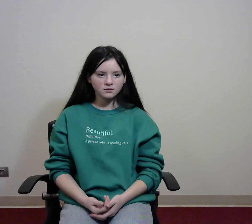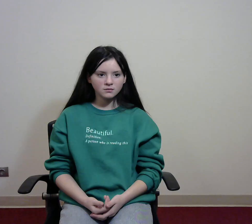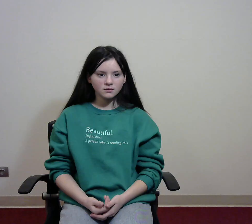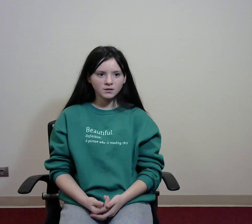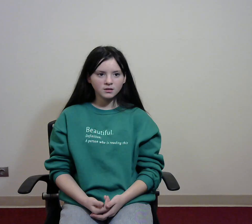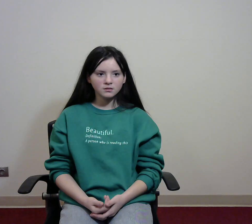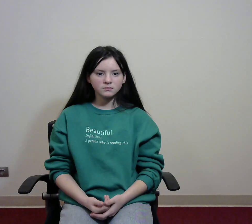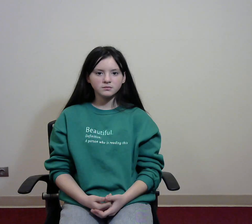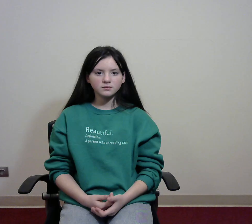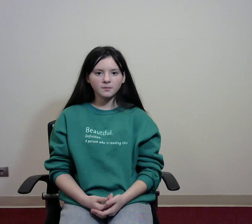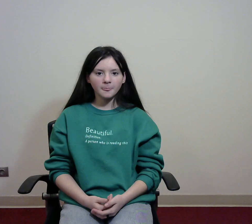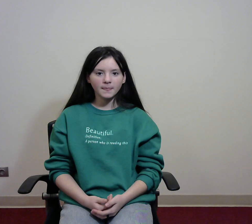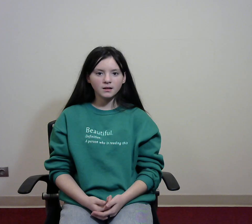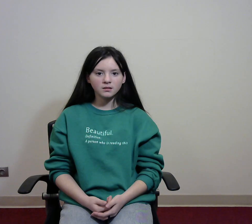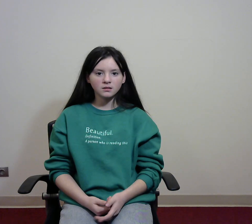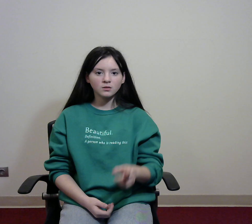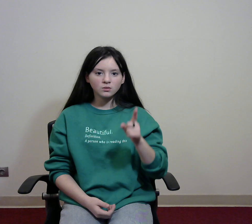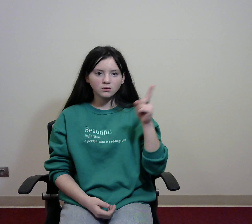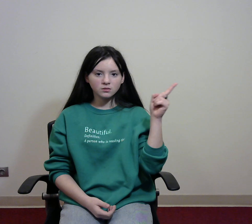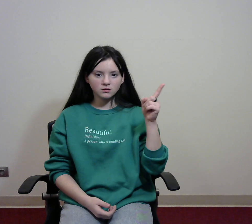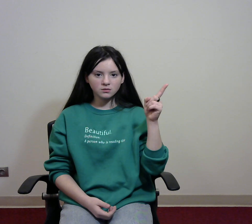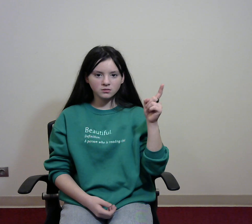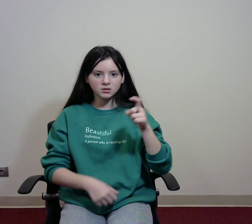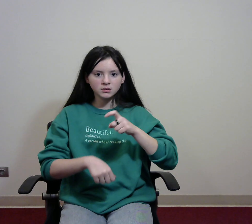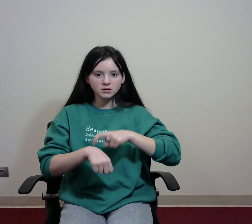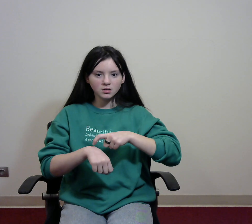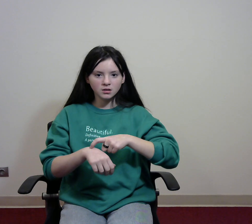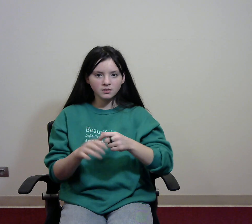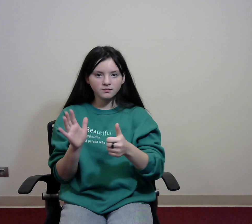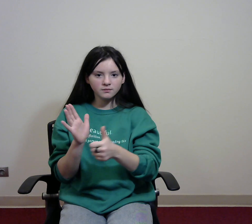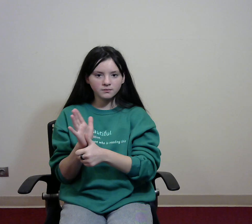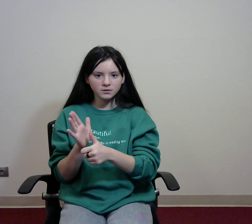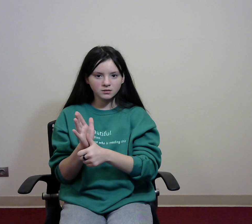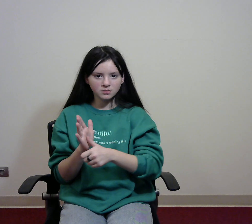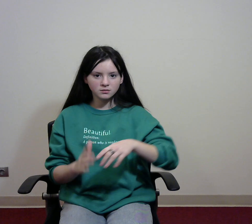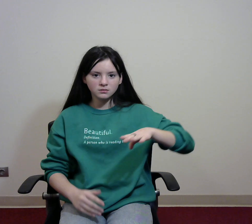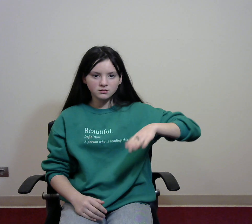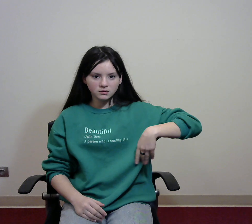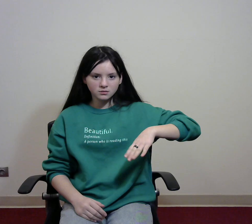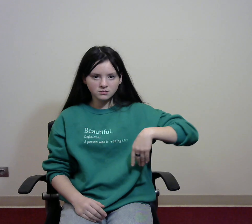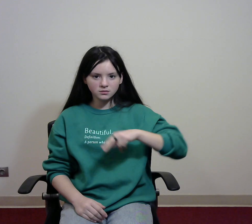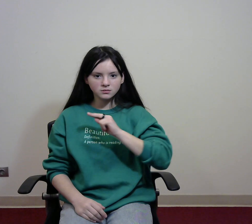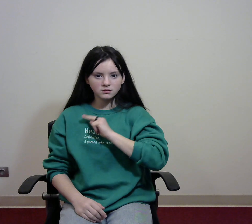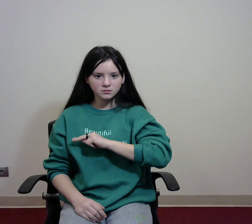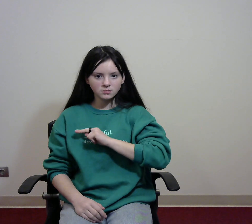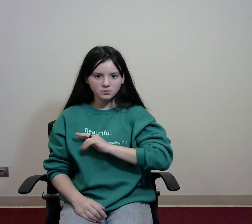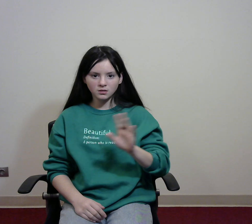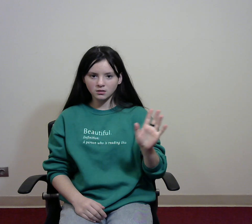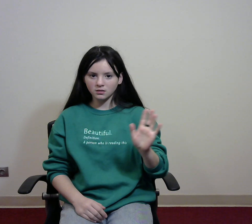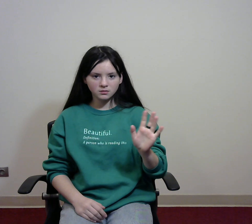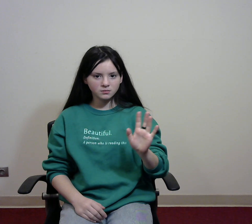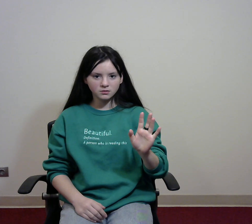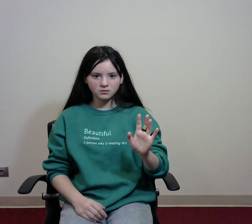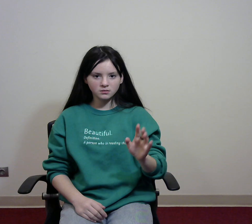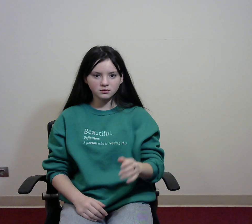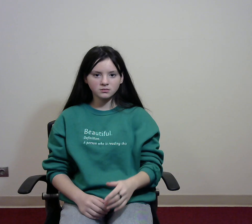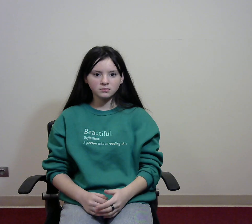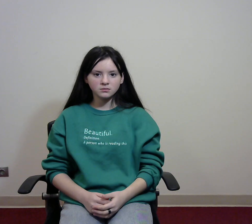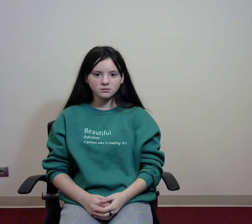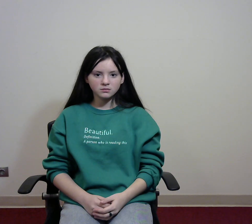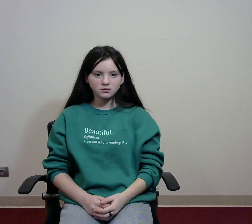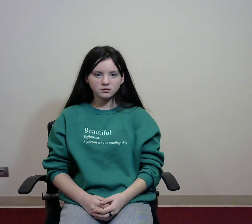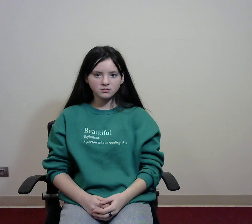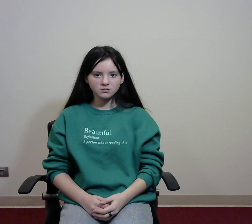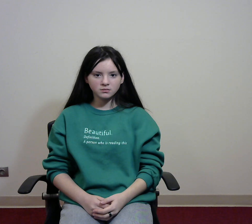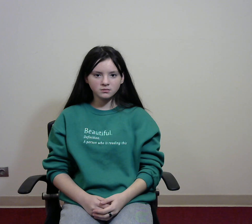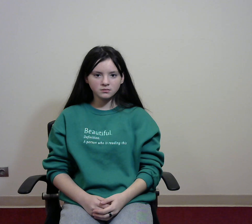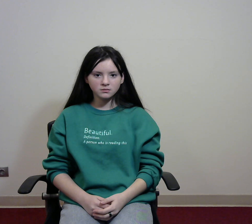O saat 6-dan sonra işləmir